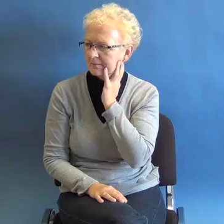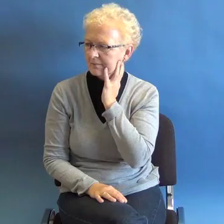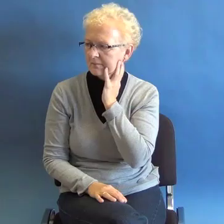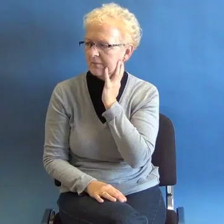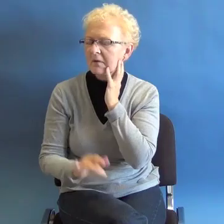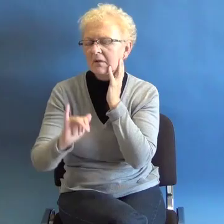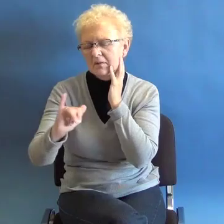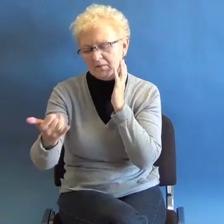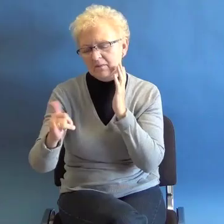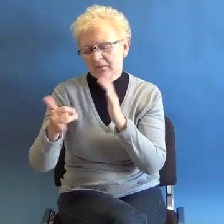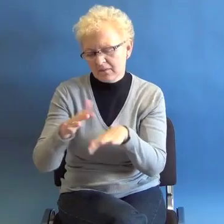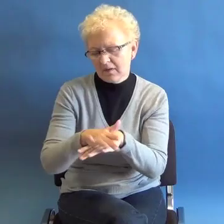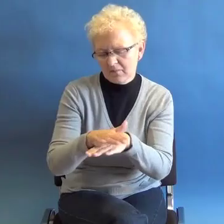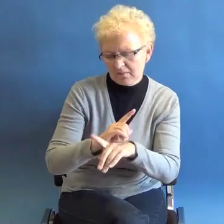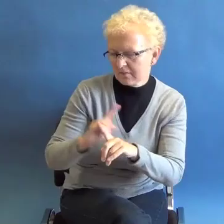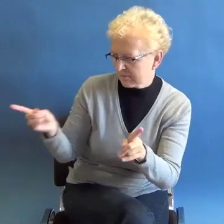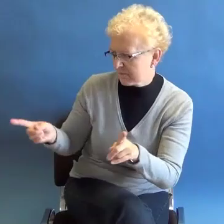Tak, w restauracji nie wolno.